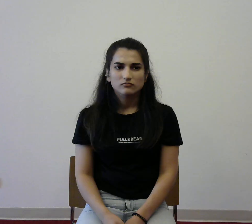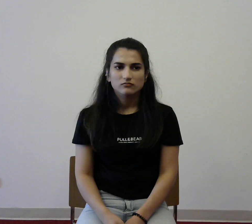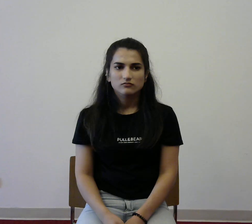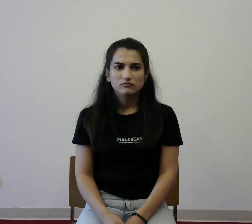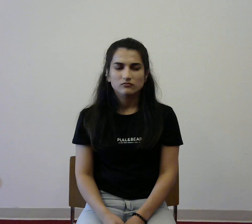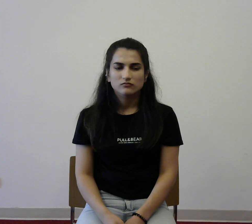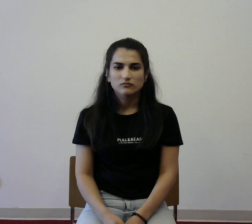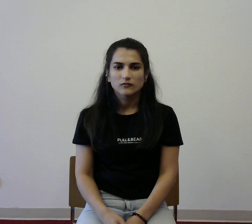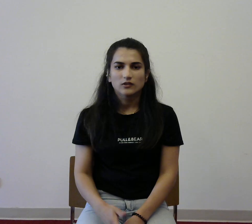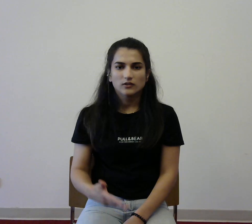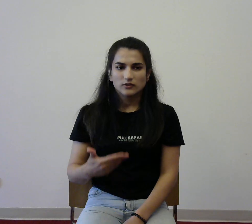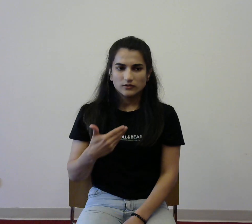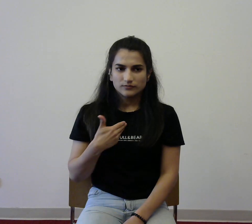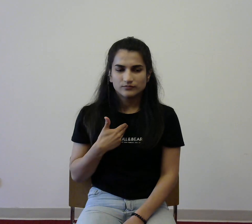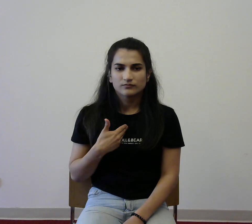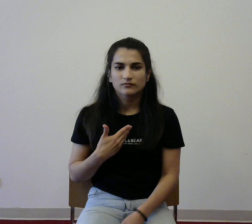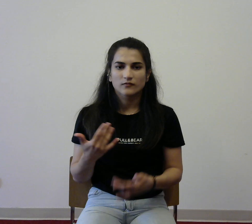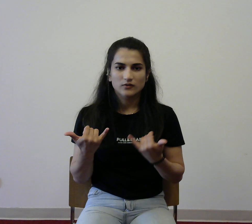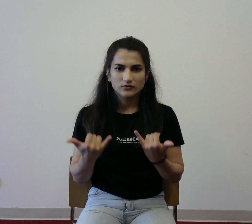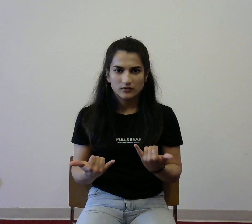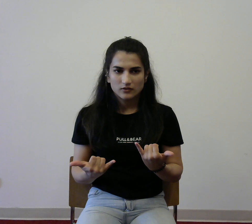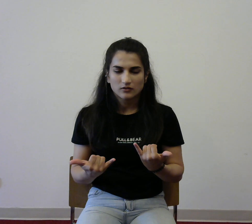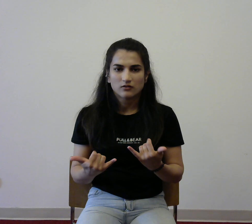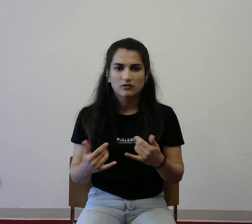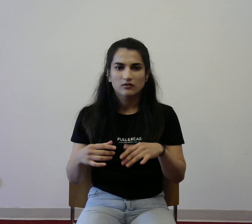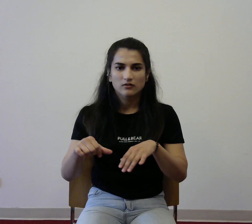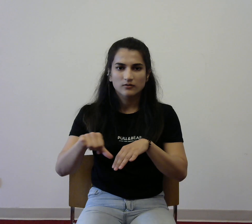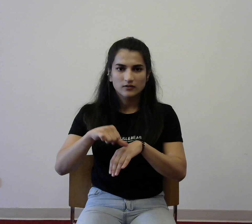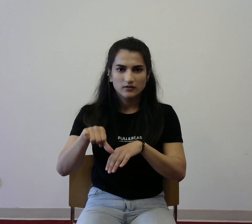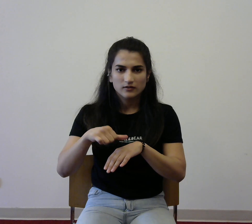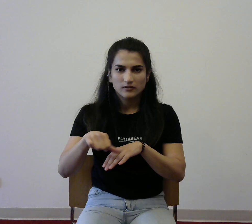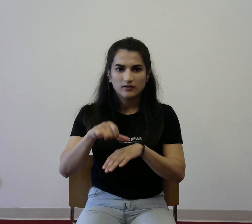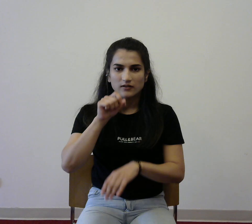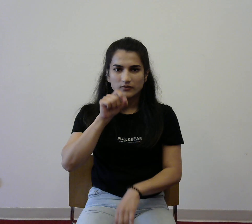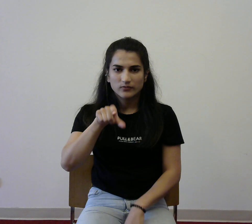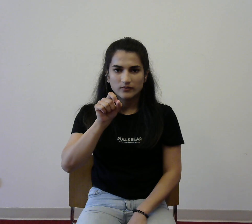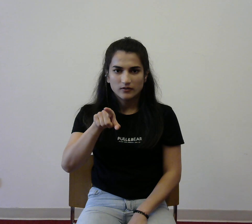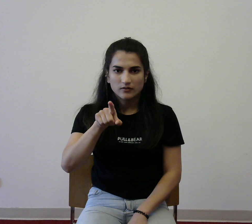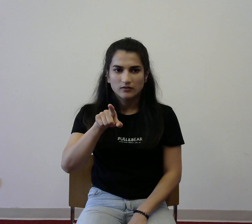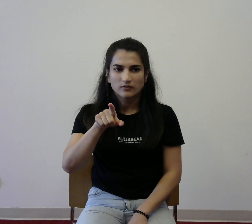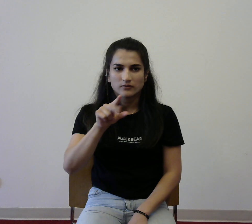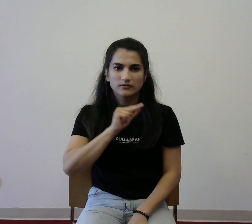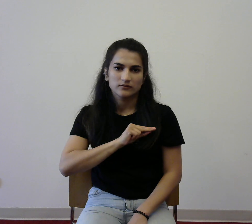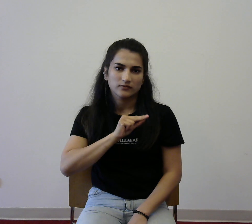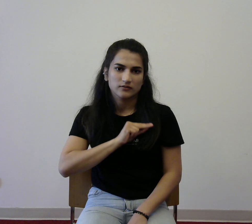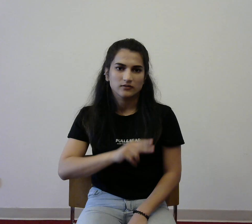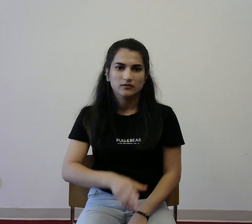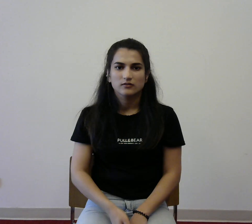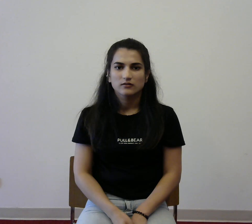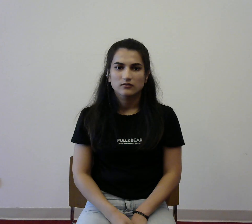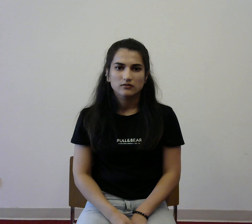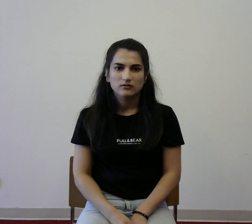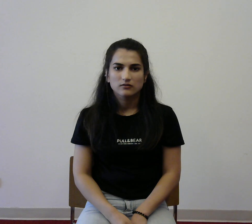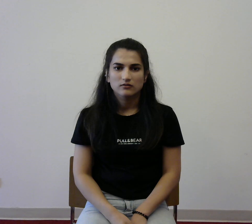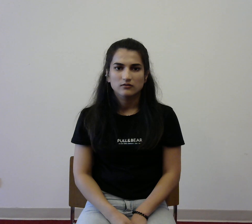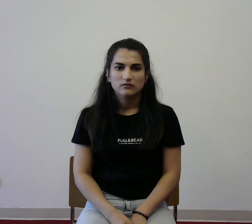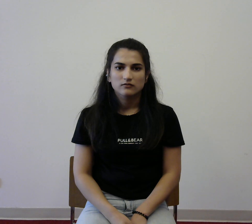Mən indi zərgər işləyirəm